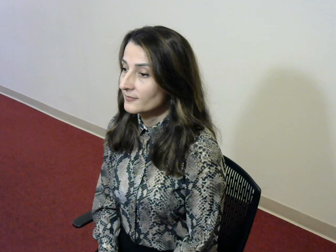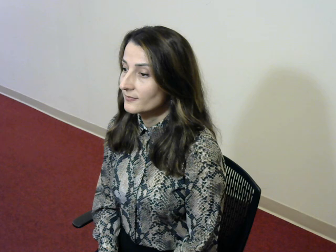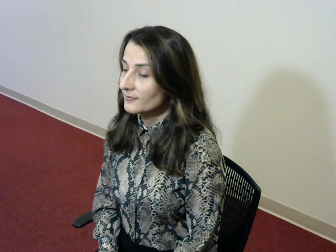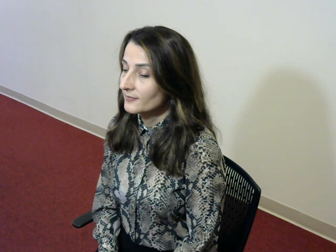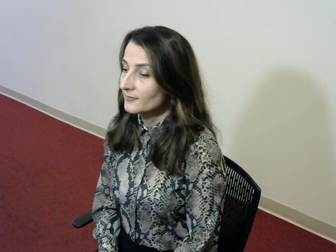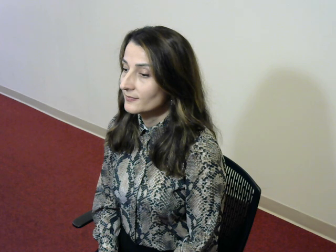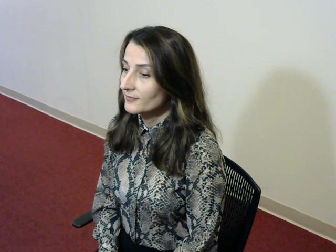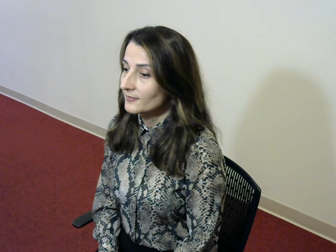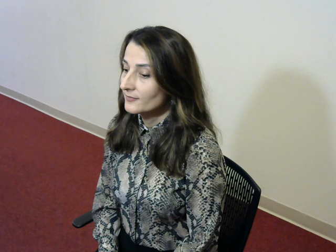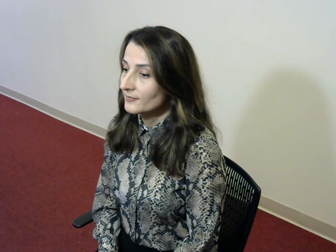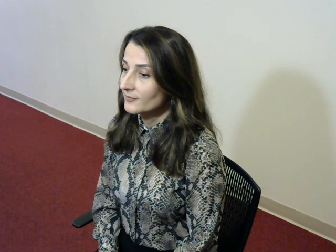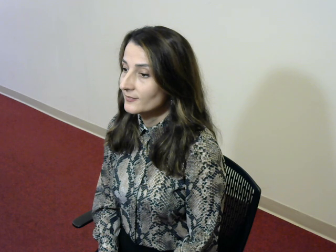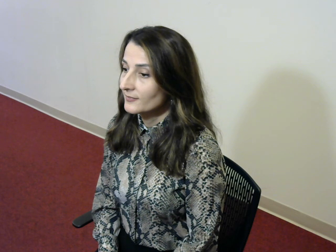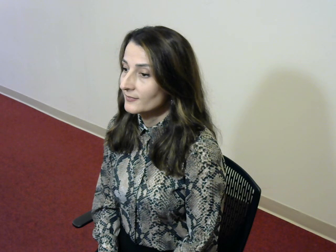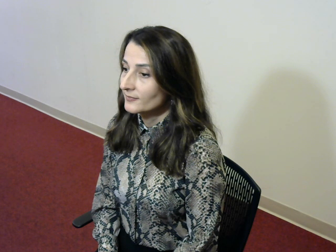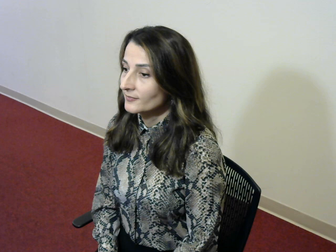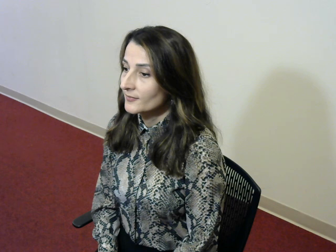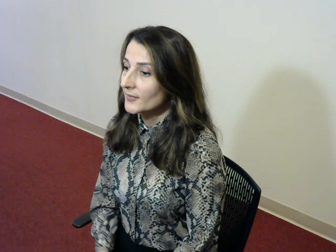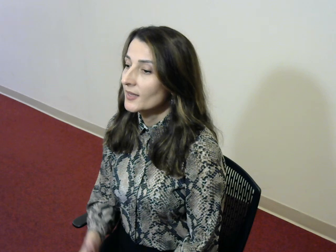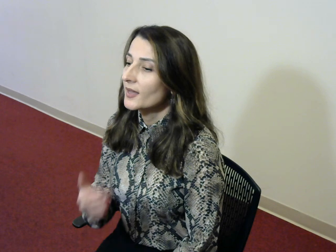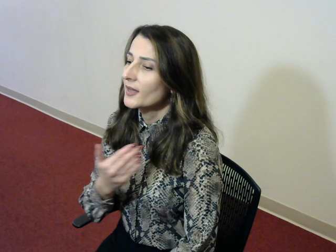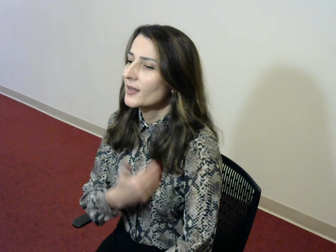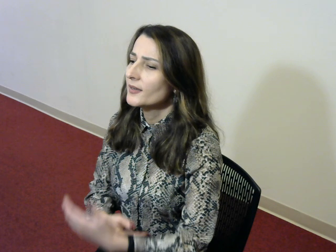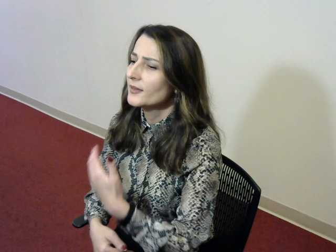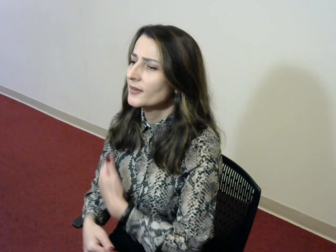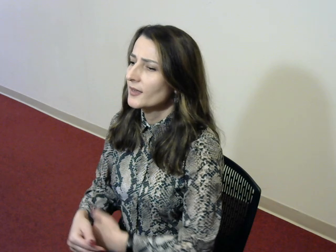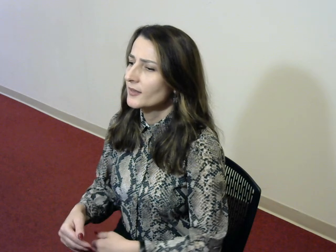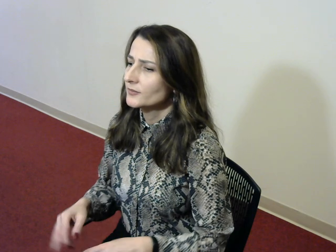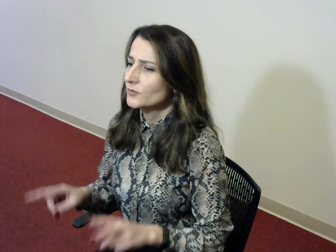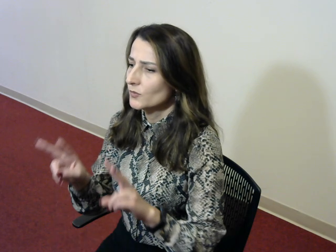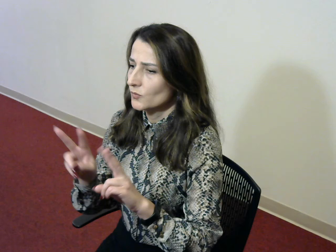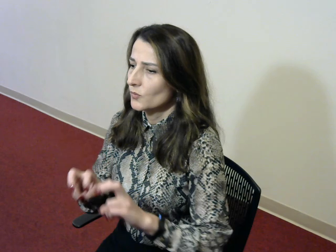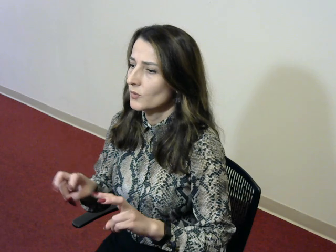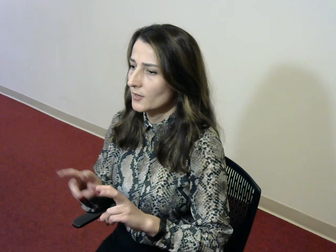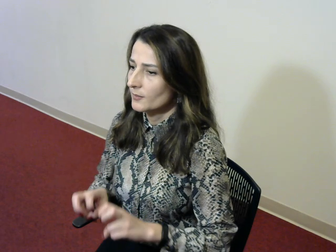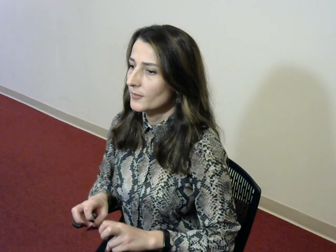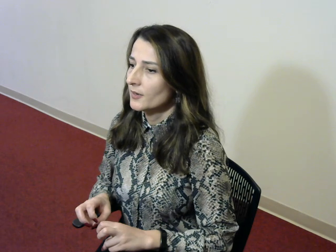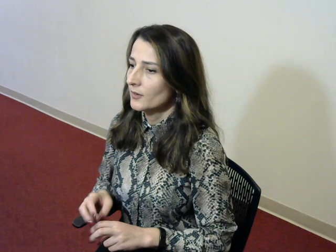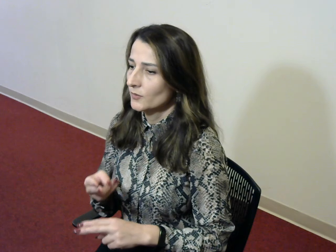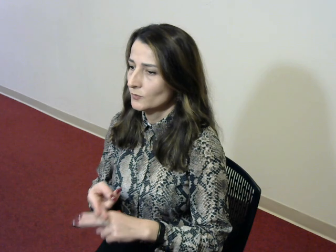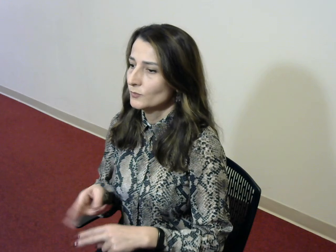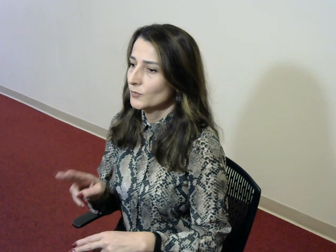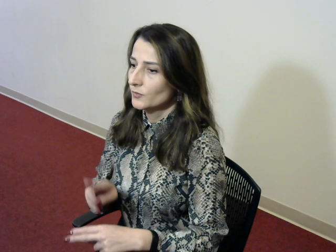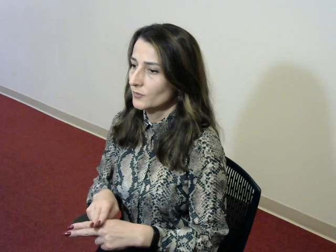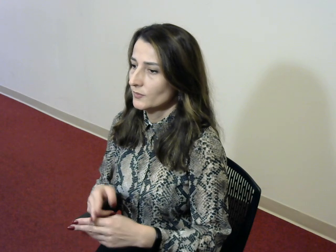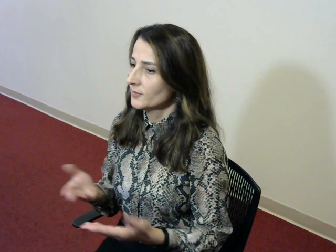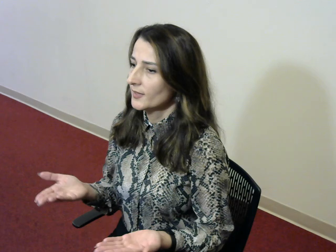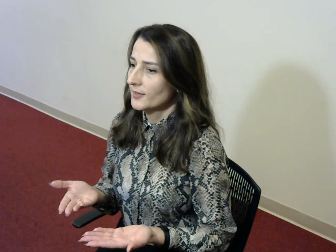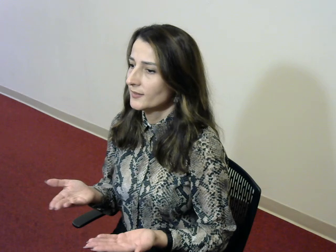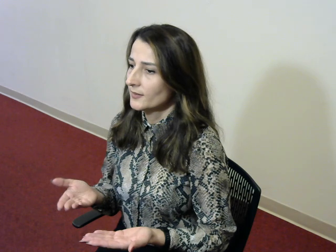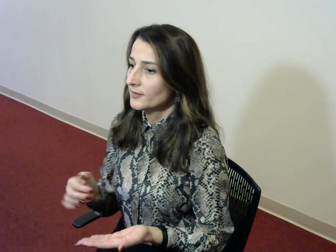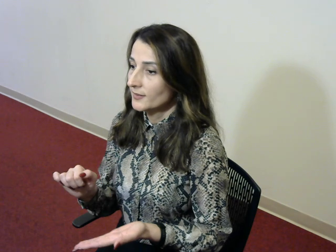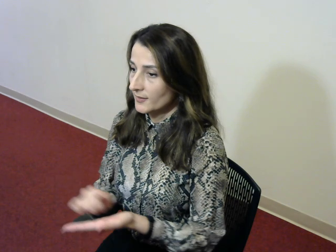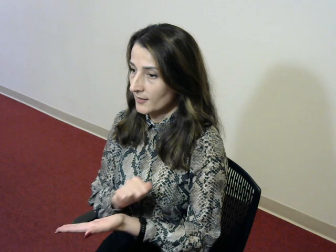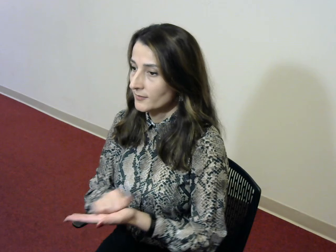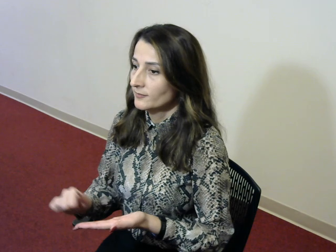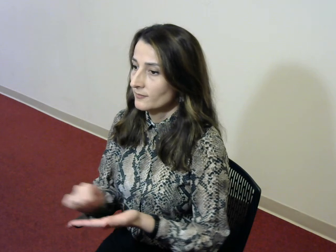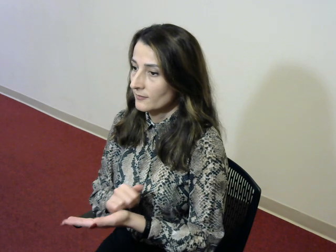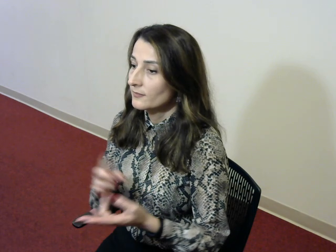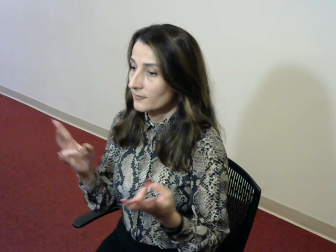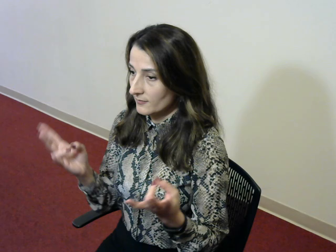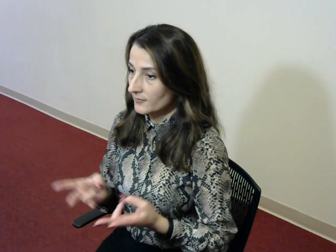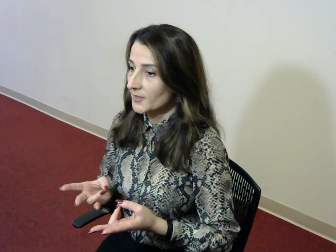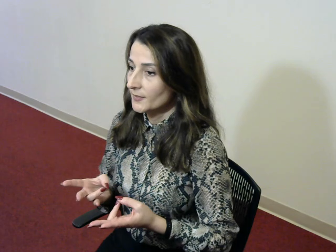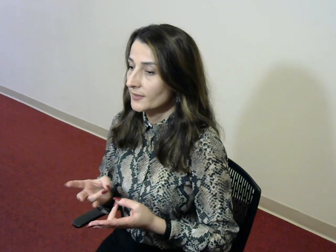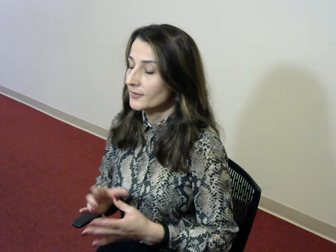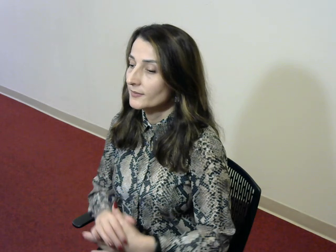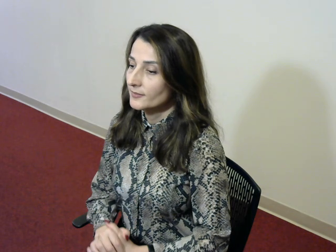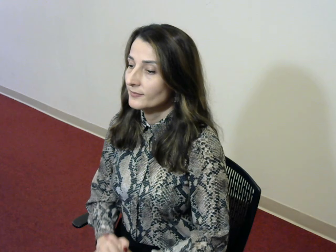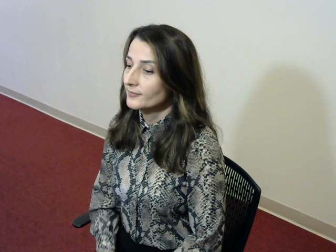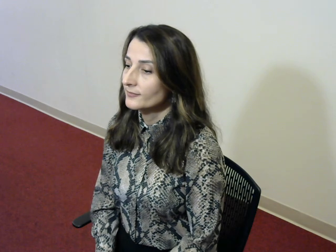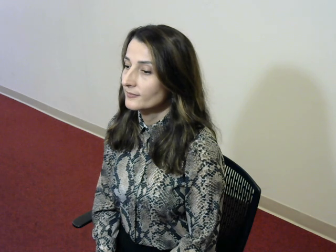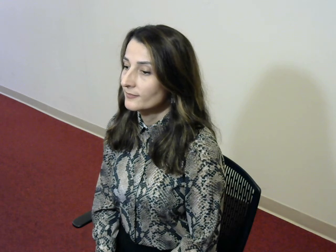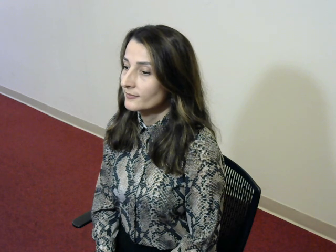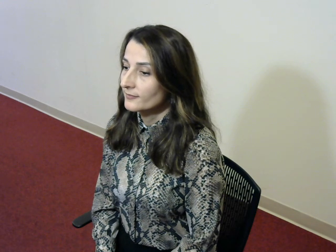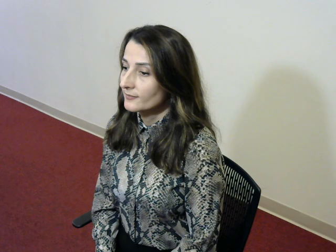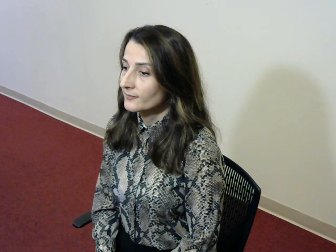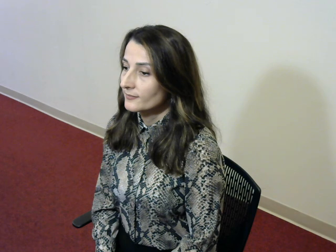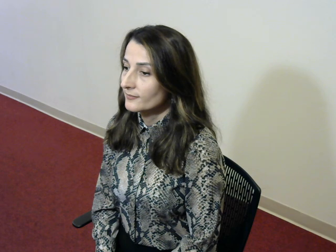Əlilliyin müəyyən edilməsi üçün hansı sənədlər lazımdır